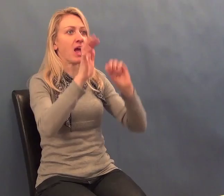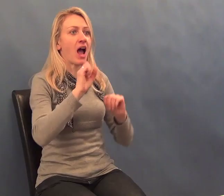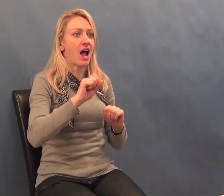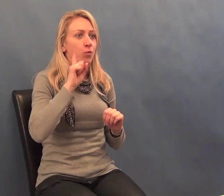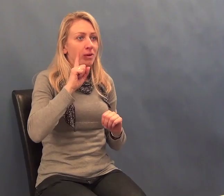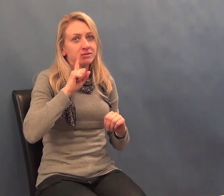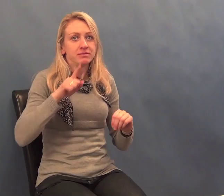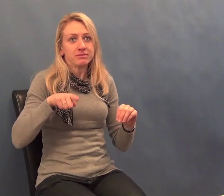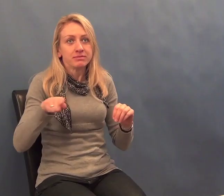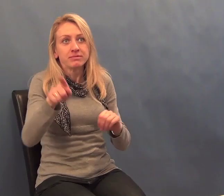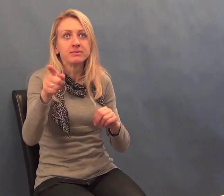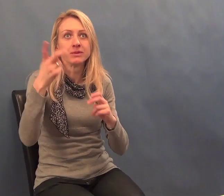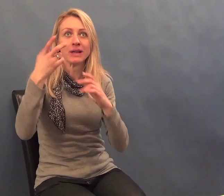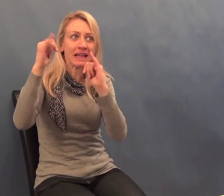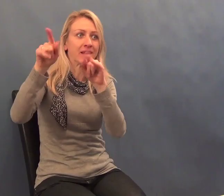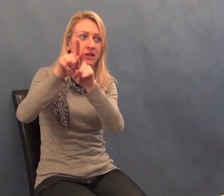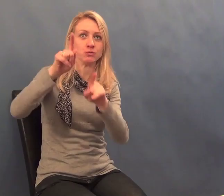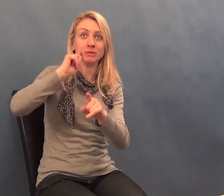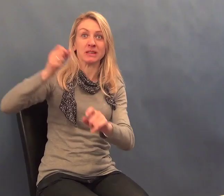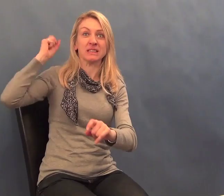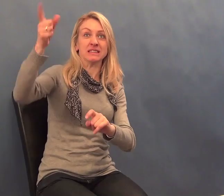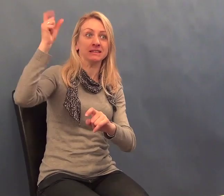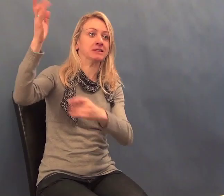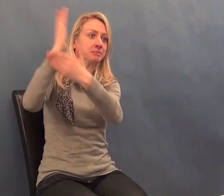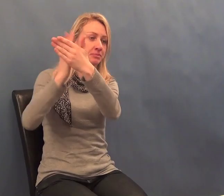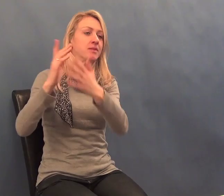A chłopiec idzie dalej i szuka innego miejsca, by rozbić kolejne okno.